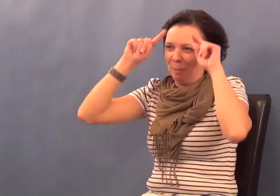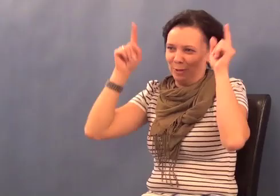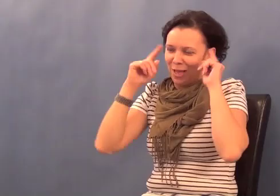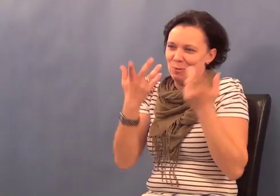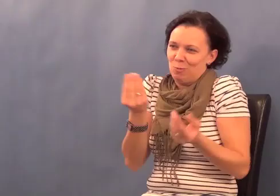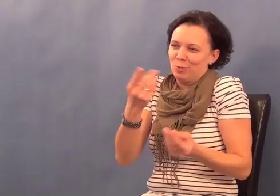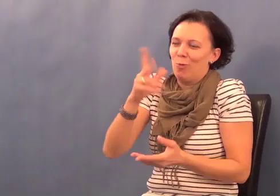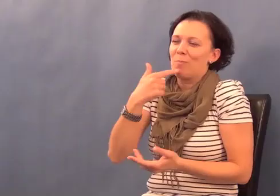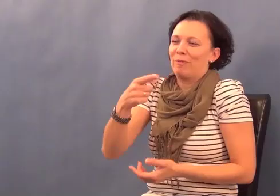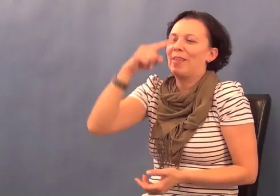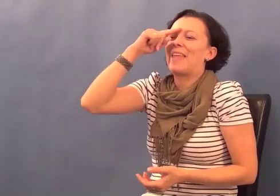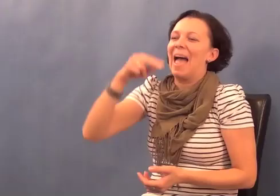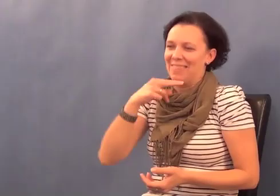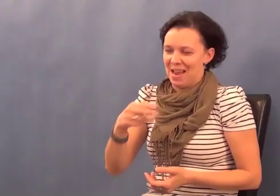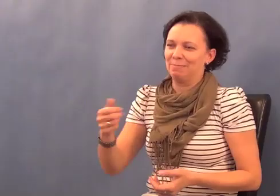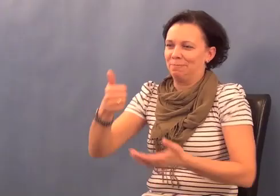Myszka, można powiedzieć, że tata.